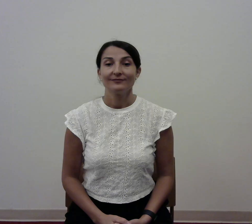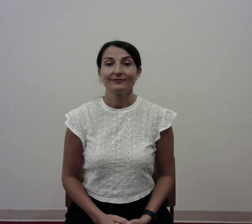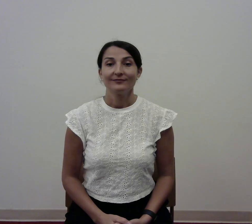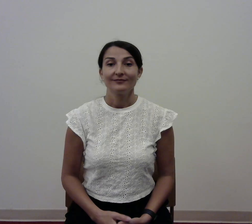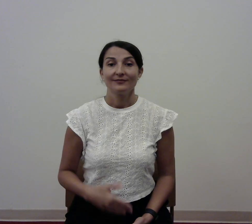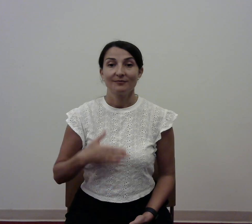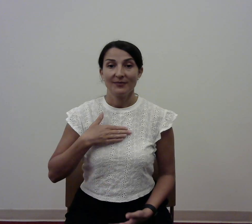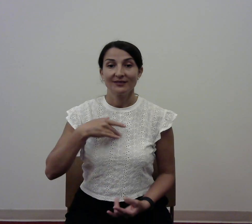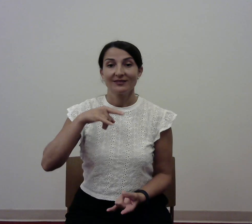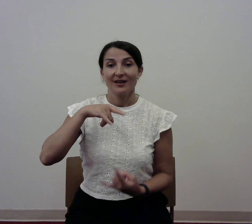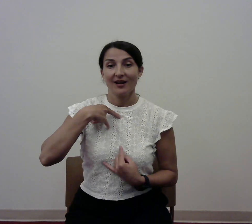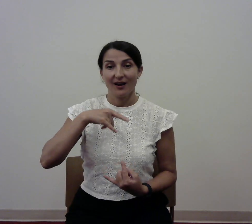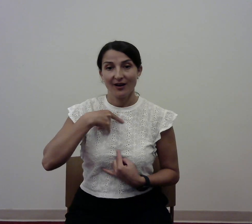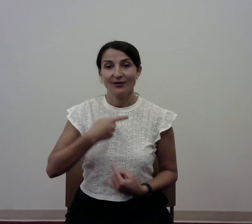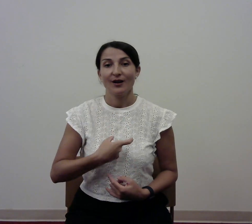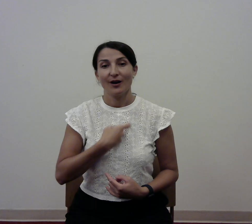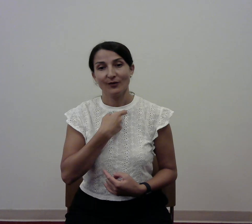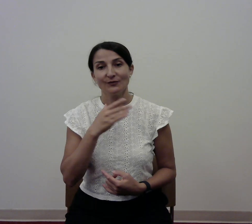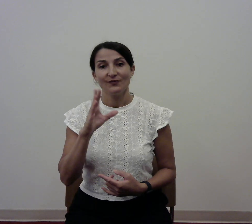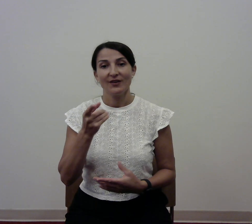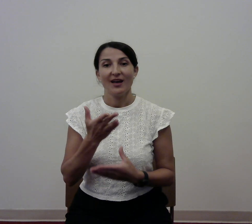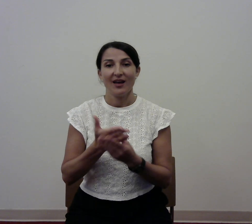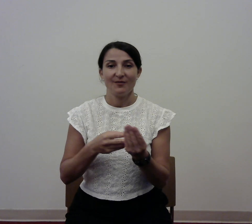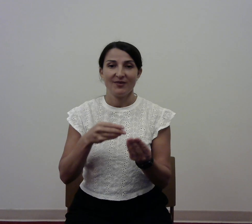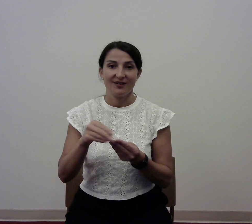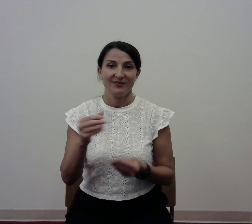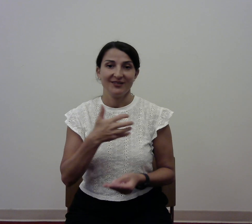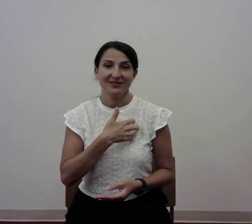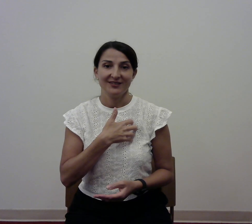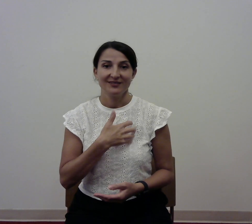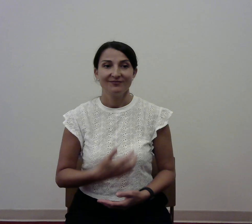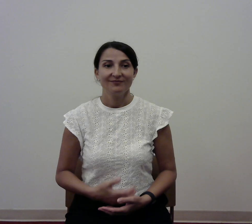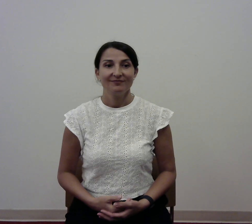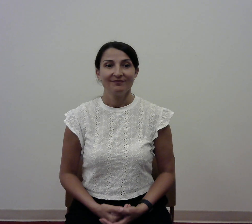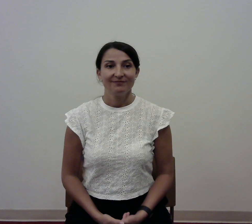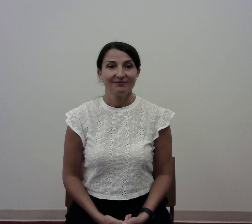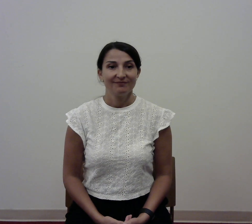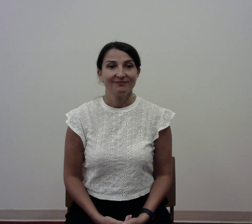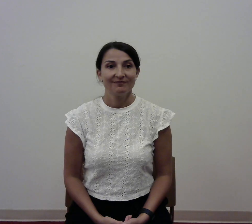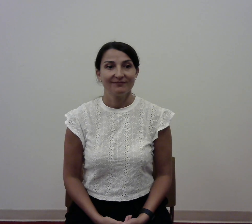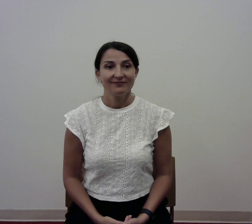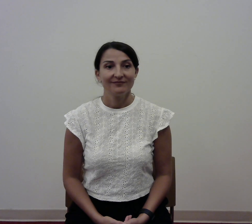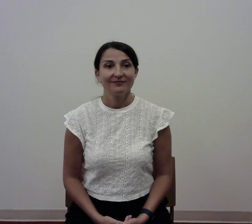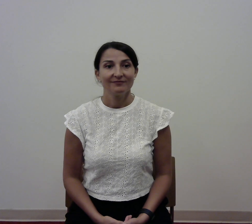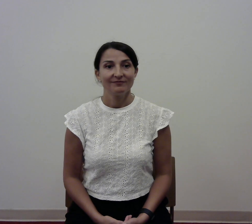Mən kostyum, qalstuk və ayaqqabı almaq istəyirəm